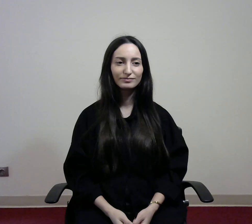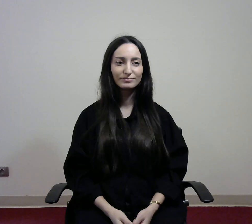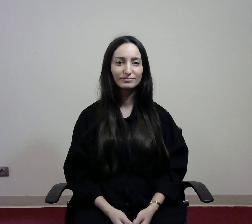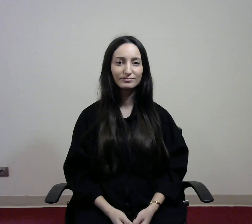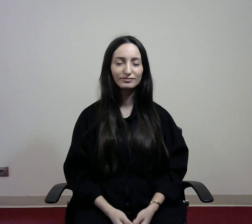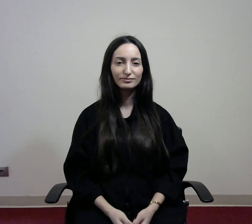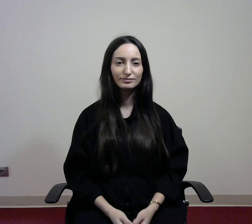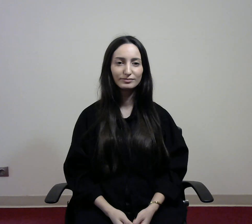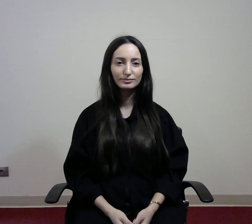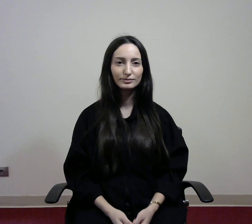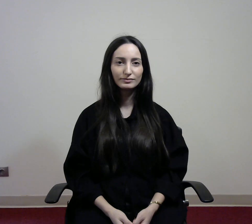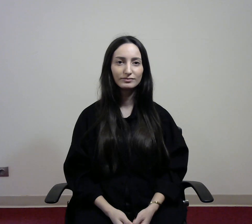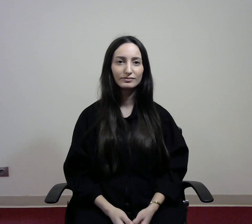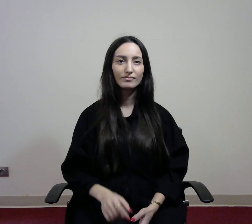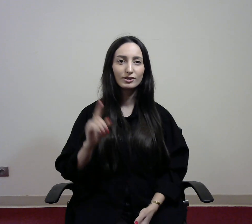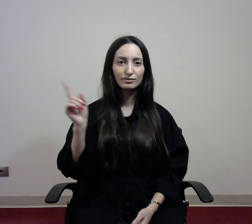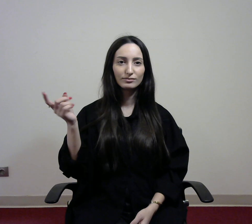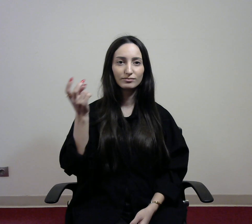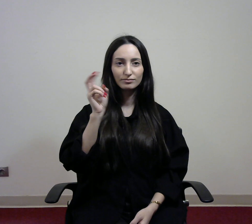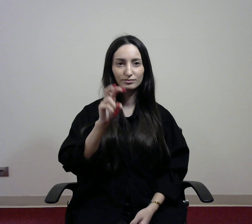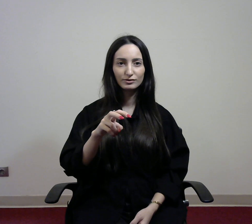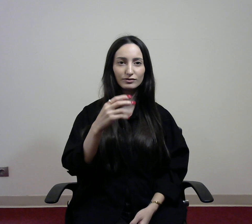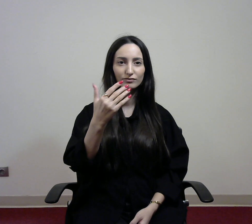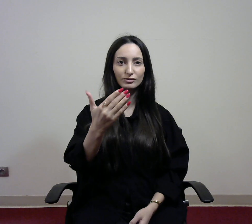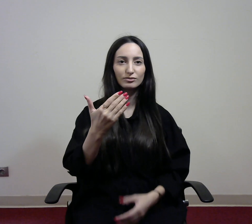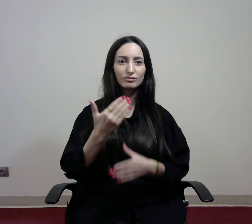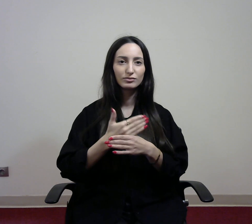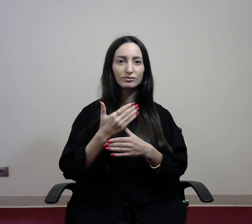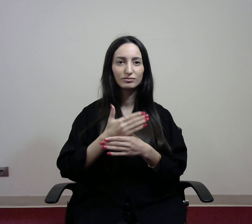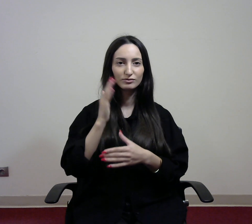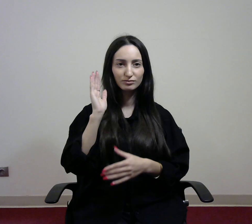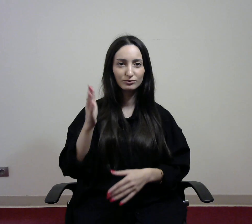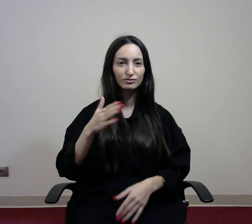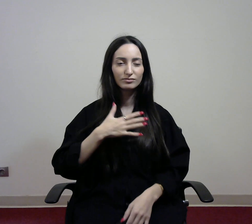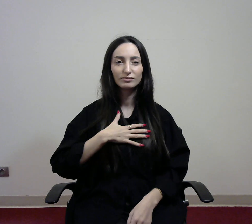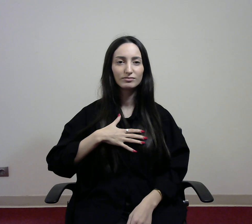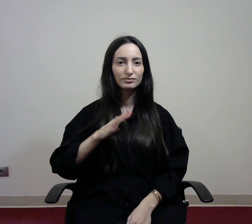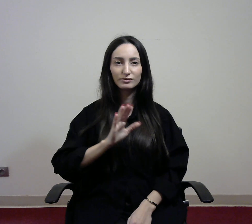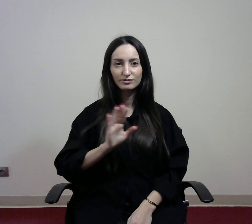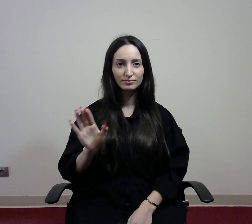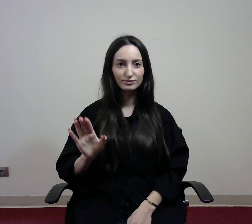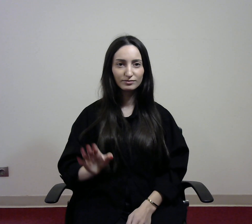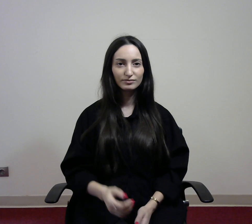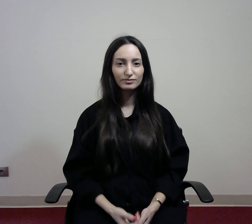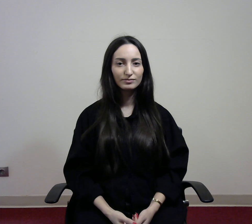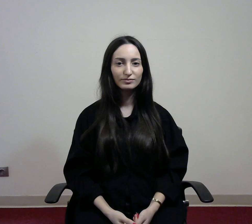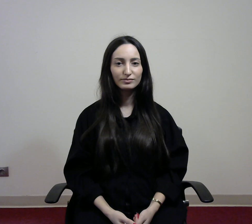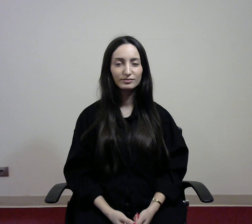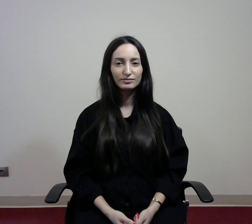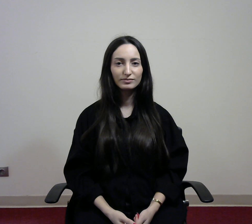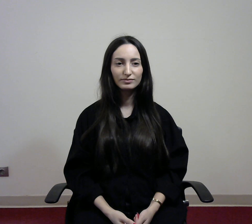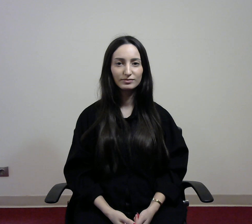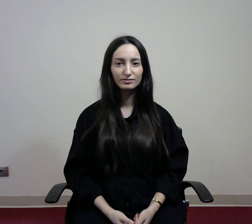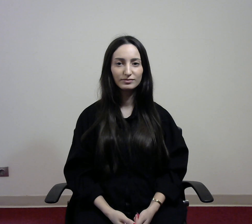O gəlib sizə kömək edəcək, narahat olmayın